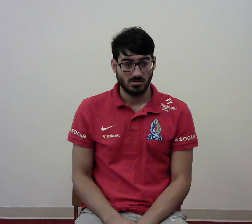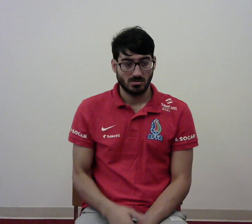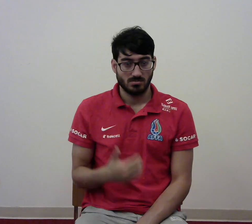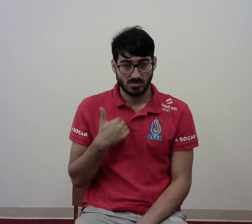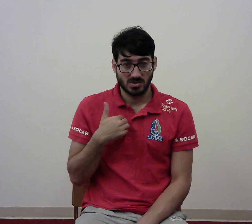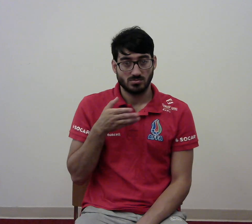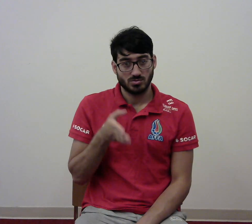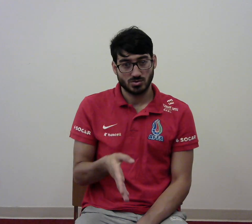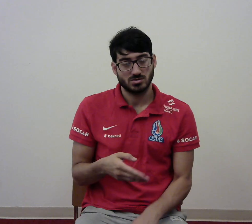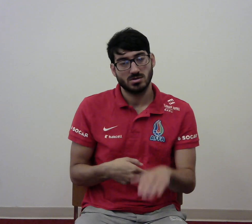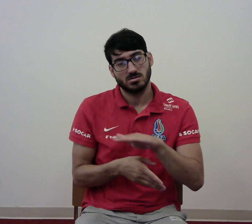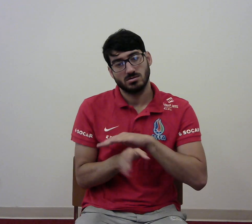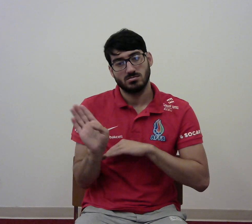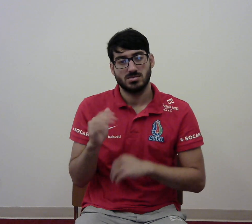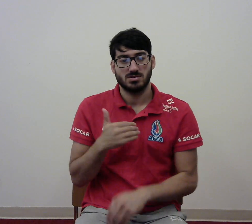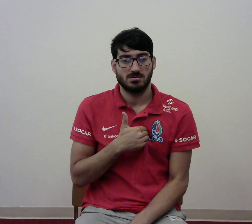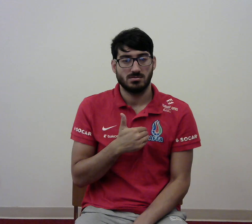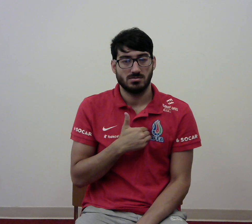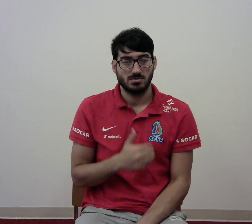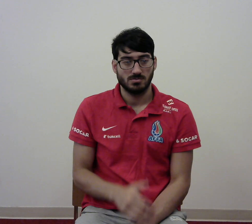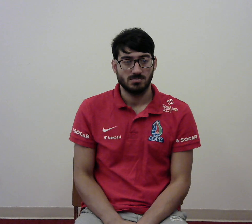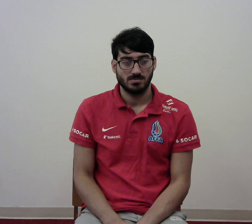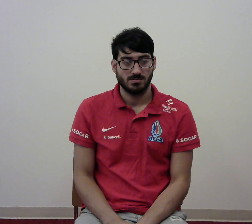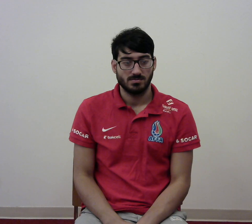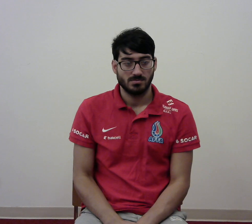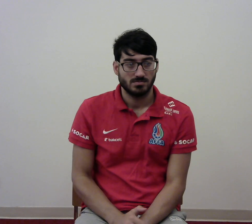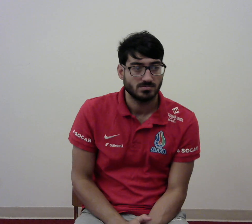Mən burdan getmək istəyirəm